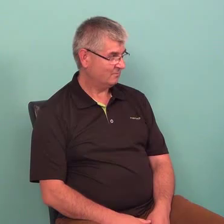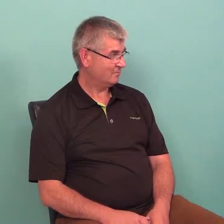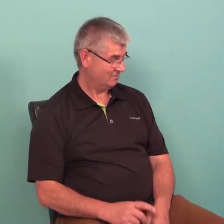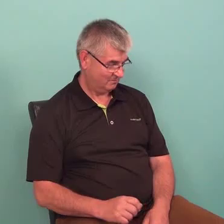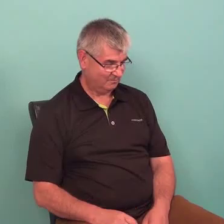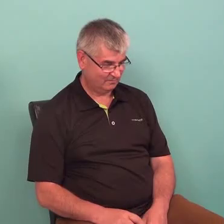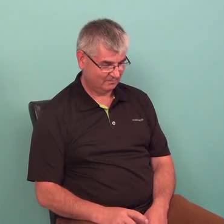Zaczynam.